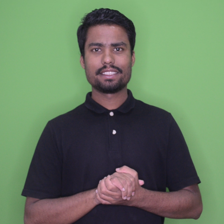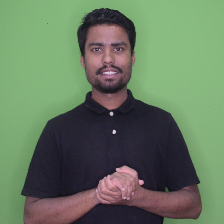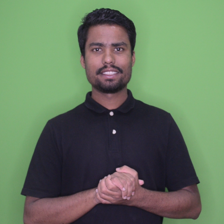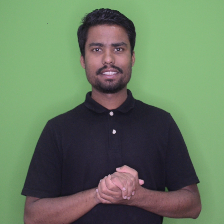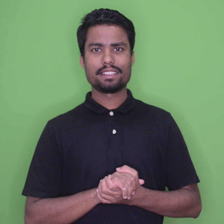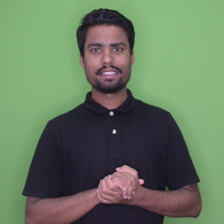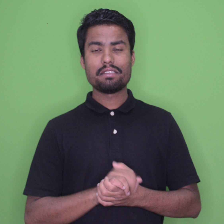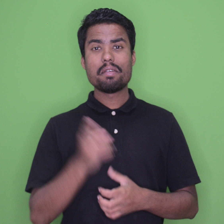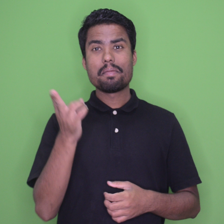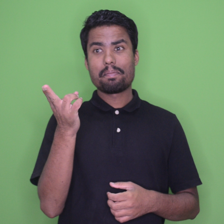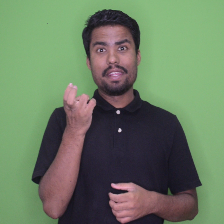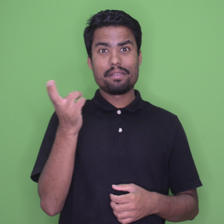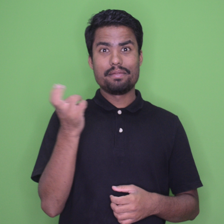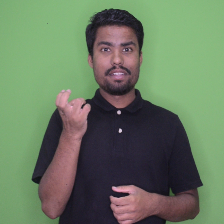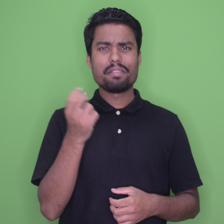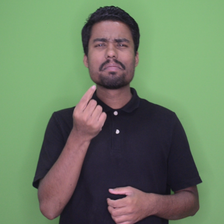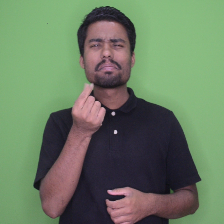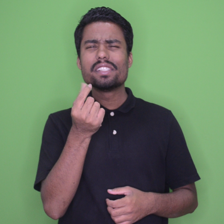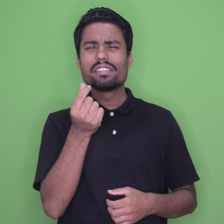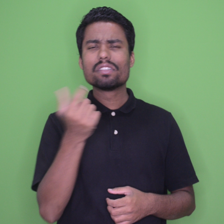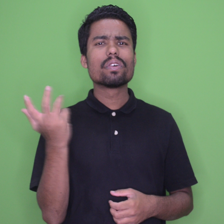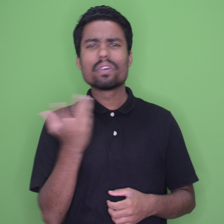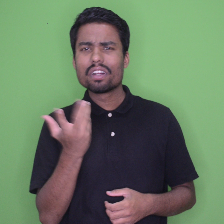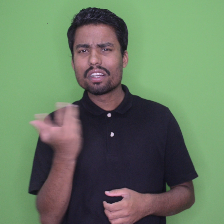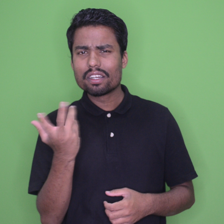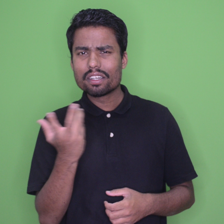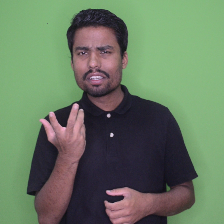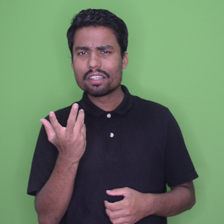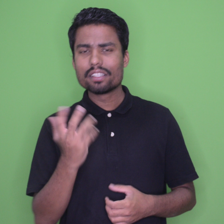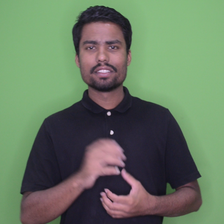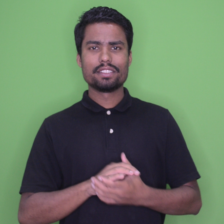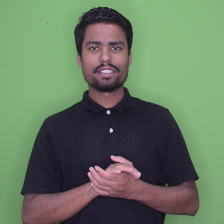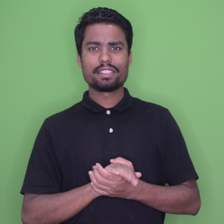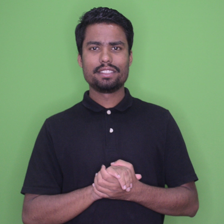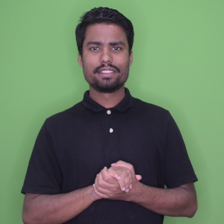what is thecost of tickets